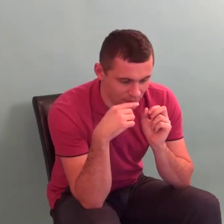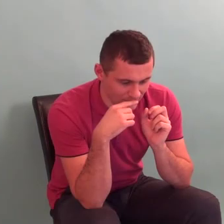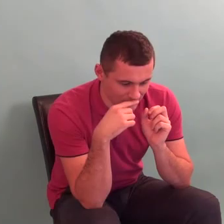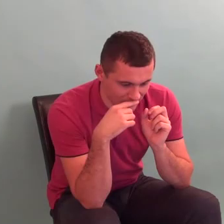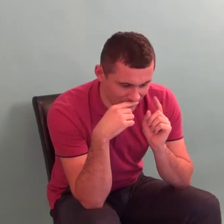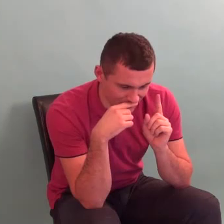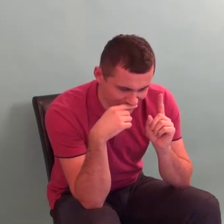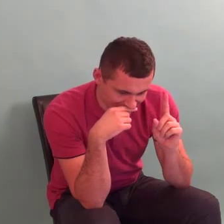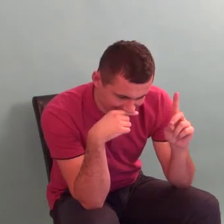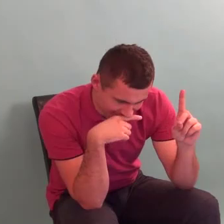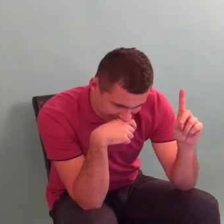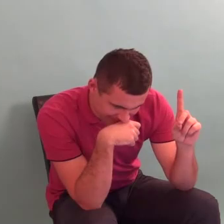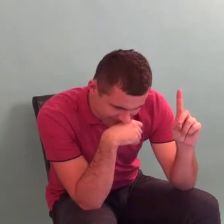Czekaj.